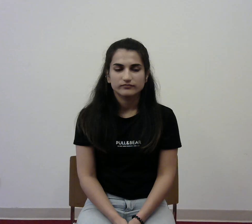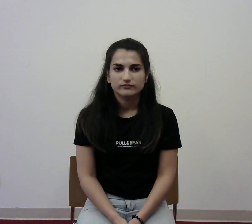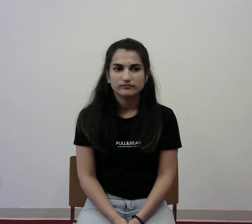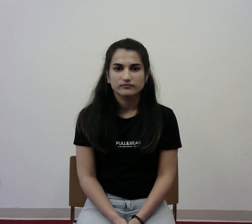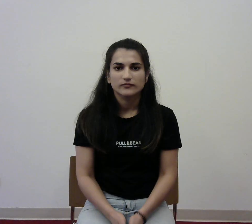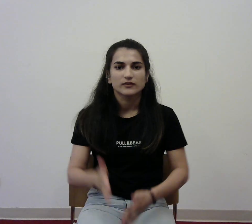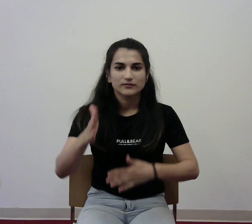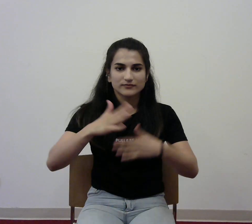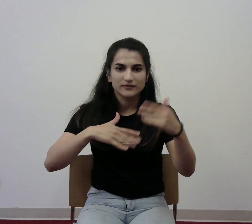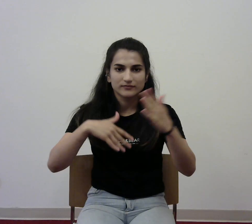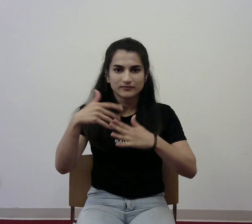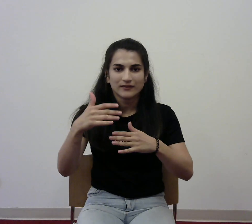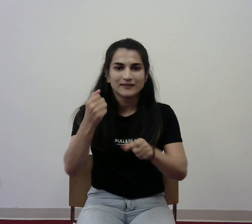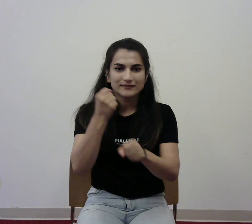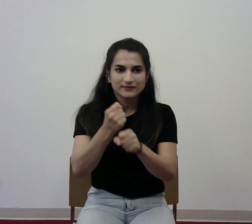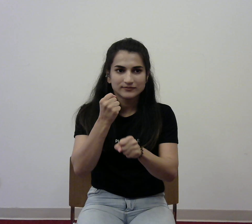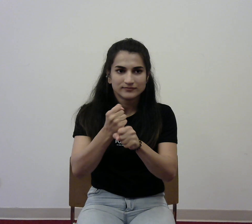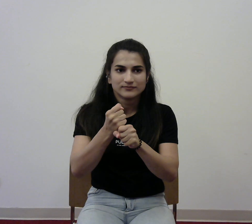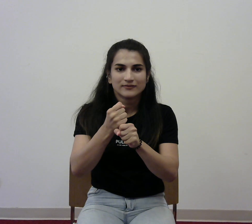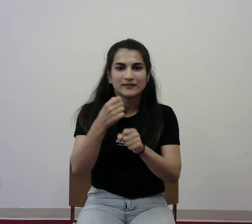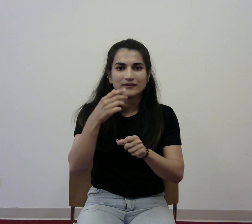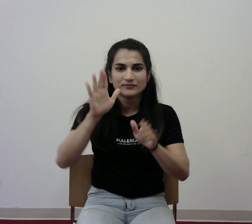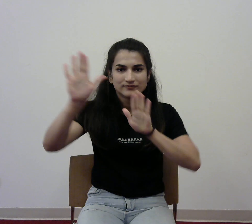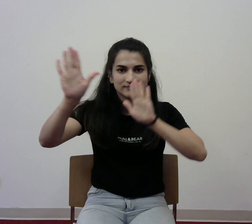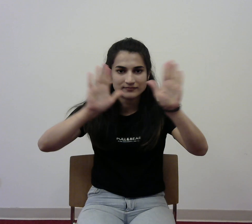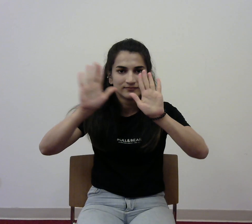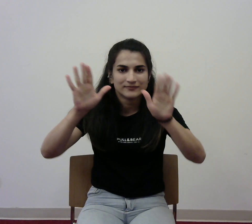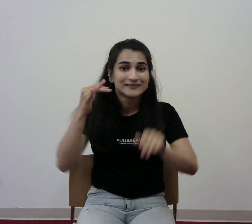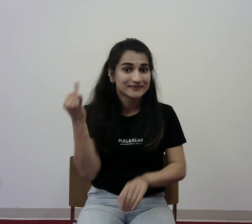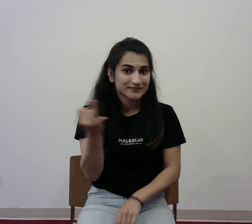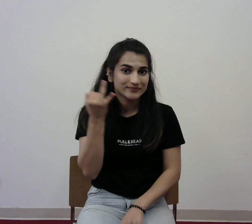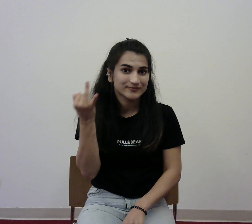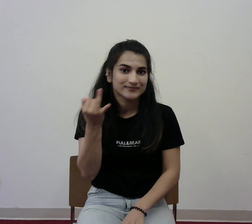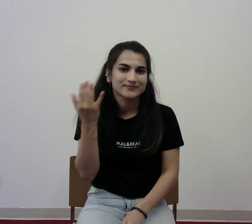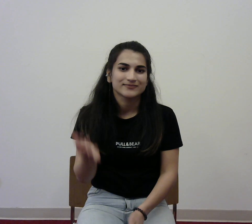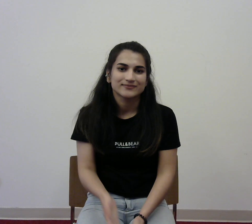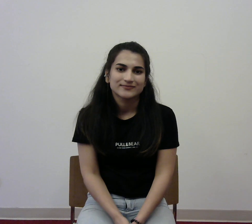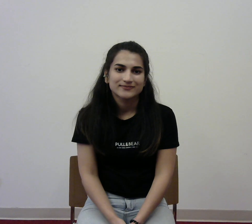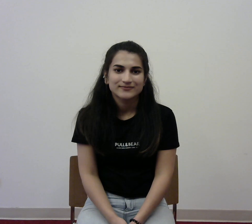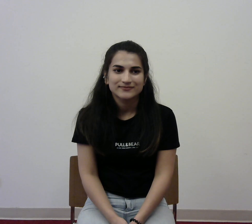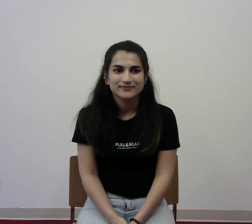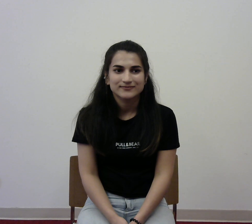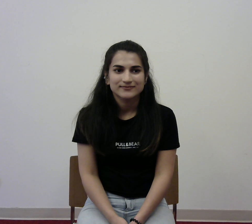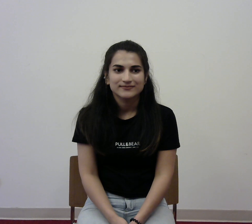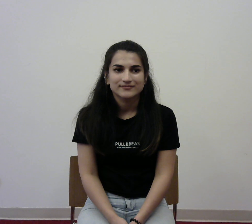Əl işləri sərgisi maraqlı idi